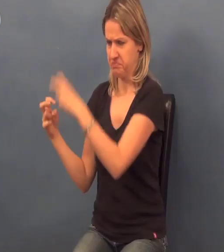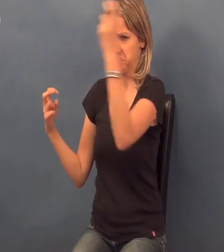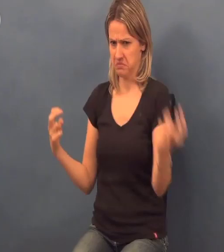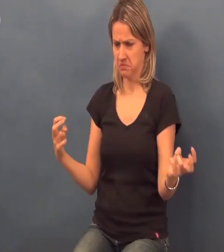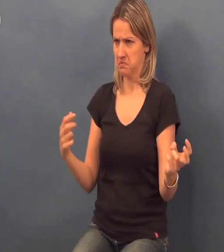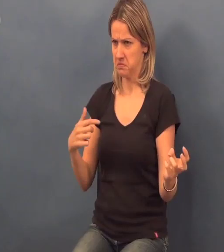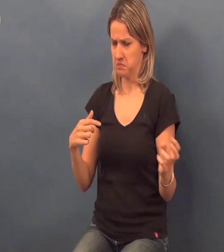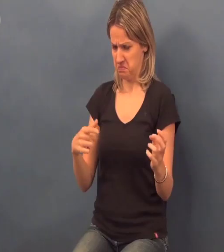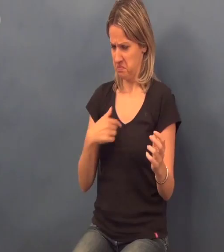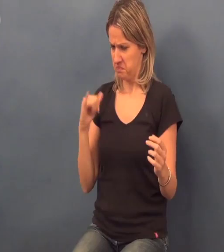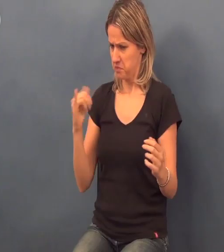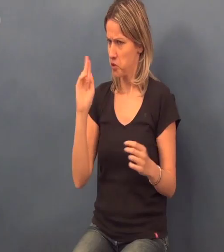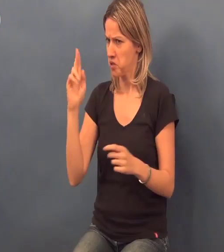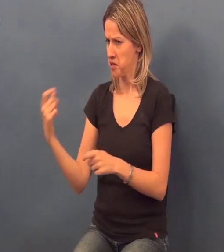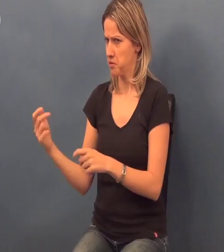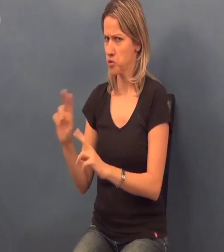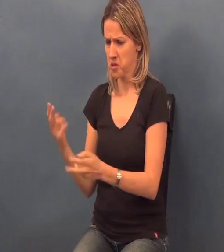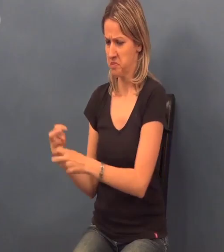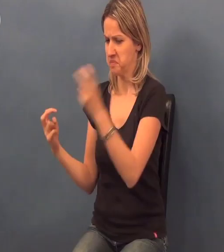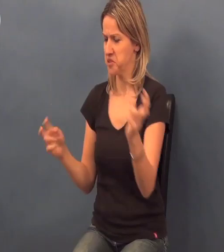Zastanawiam się, kto i skąd go wyrzucił.